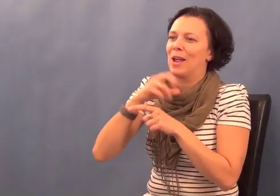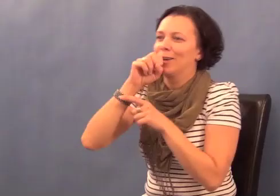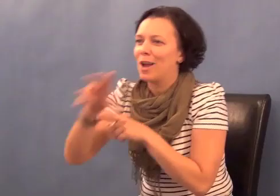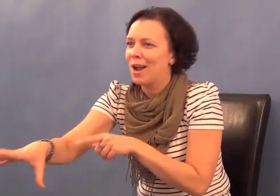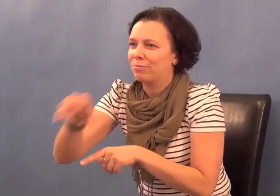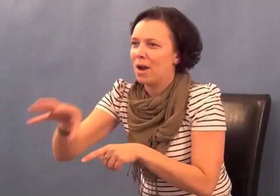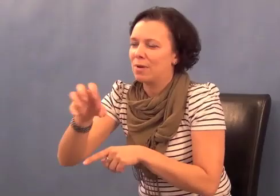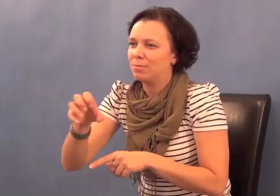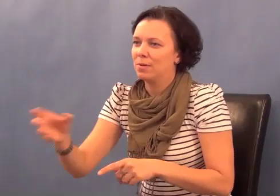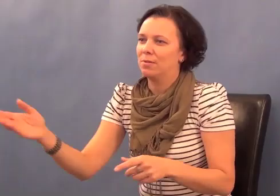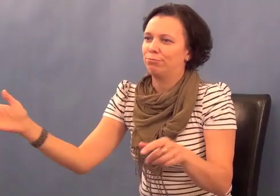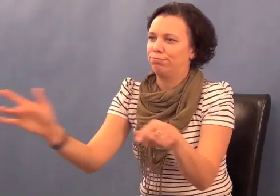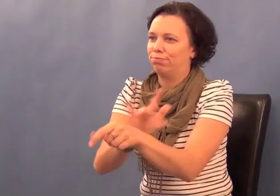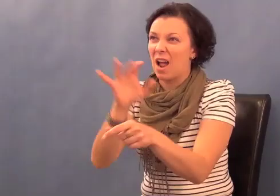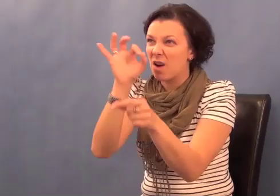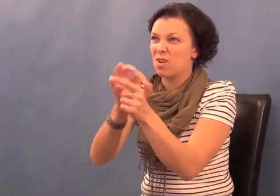Chwilę potem pojawia się ptak i zjada wszystko do końca.